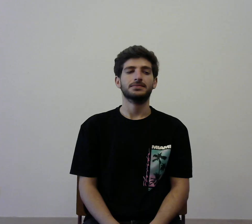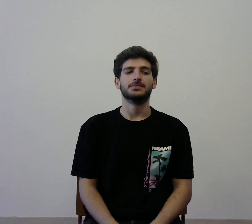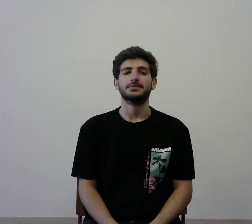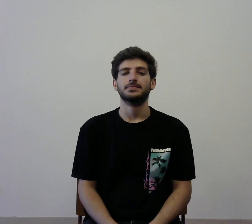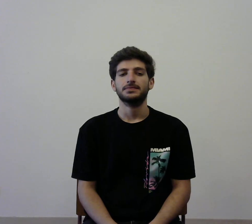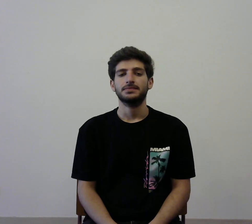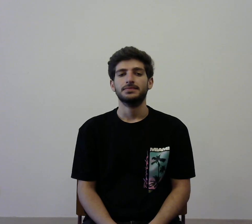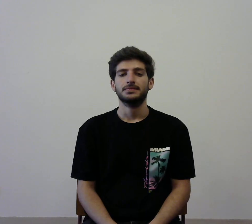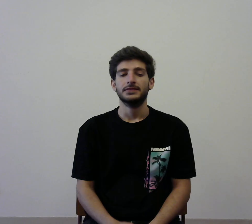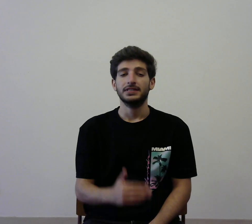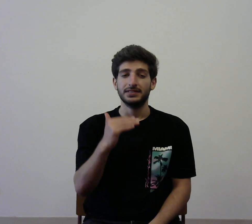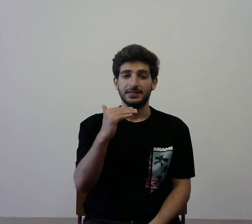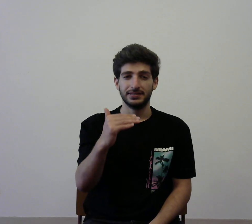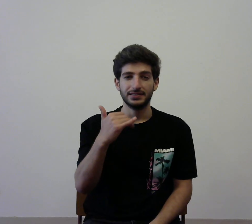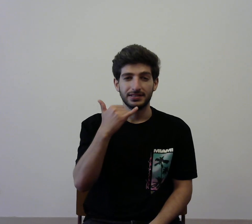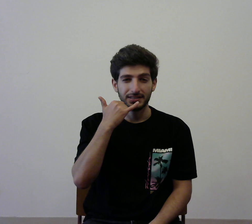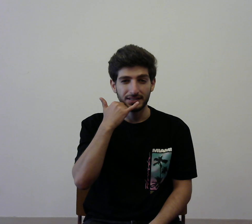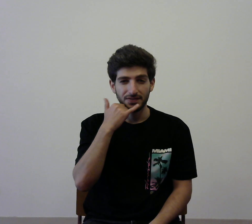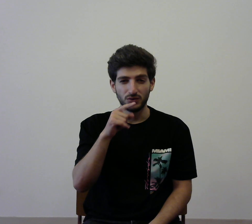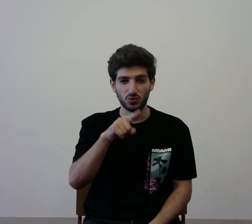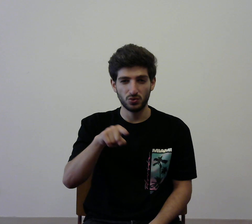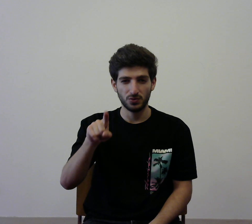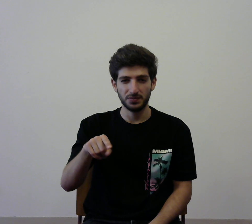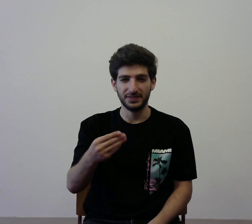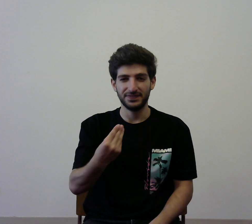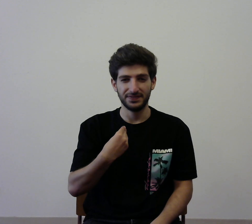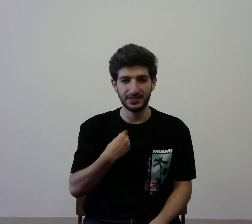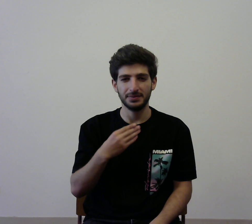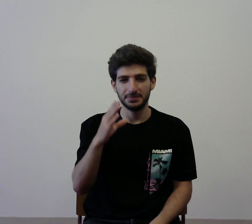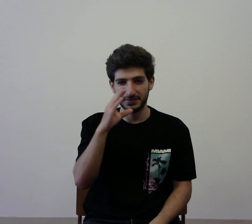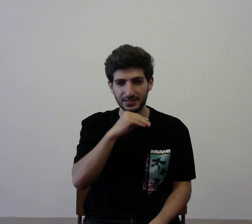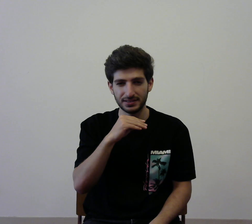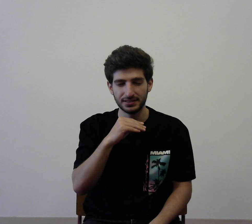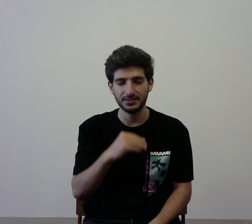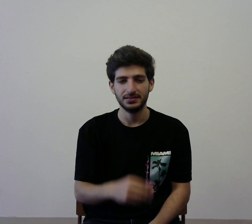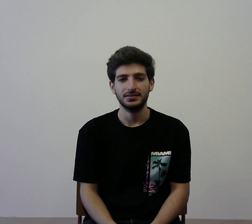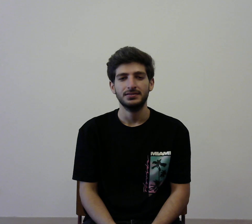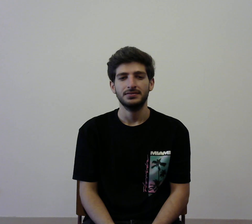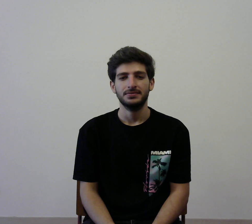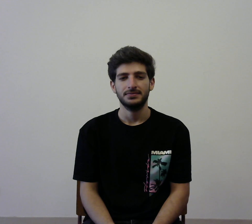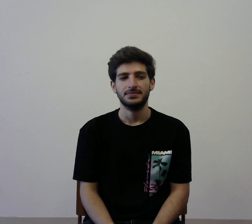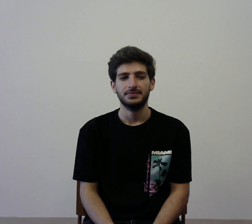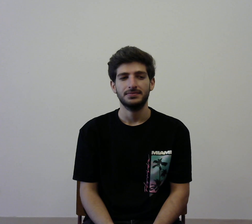Siz telefon nömrənizi verə bilərsinizmi?